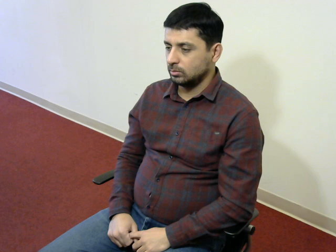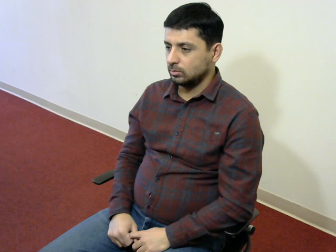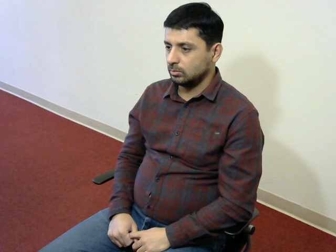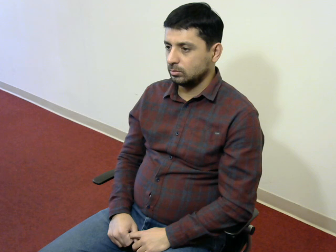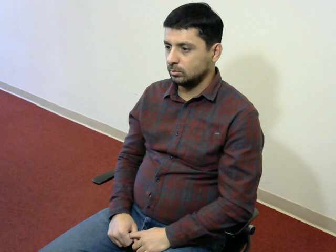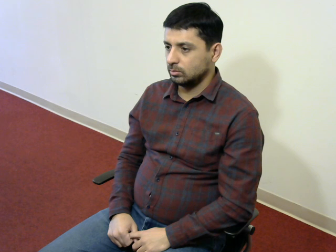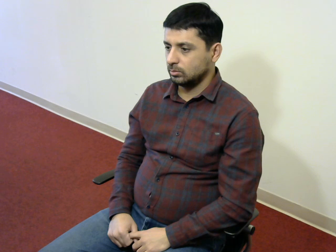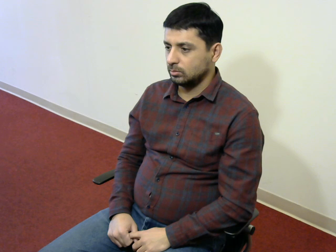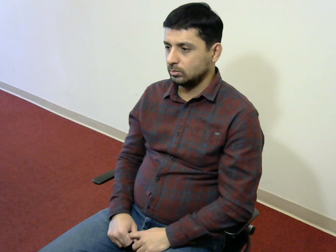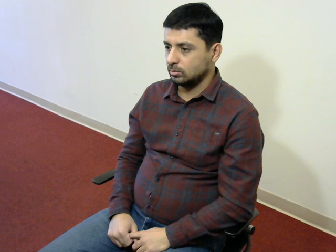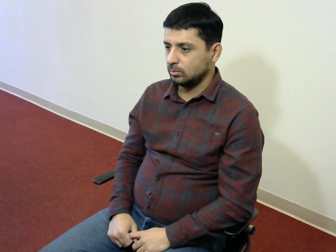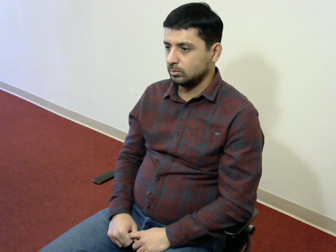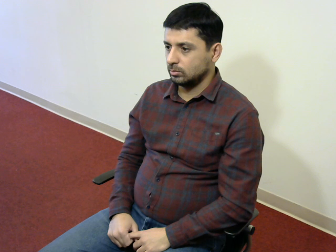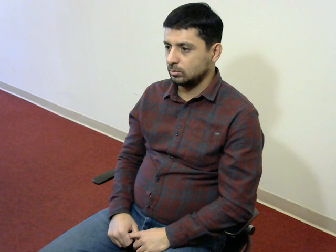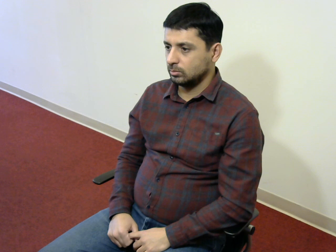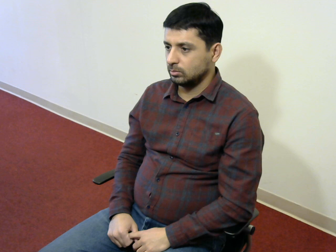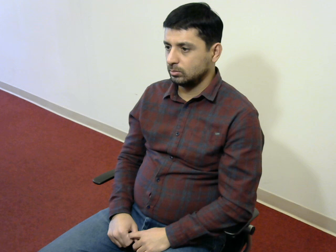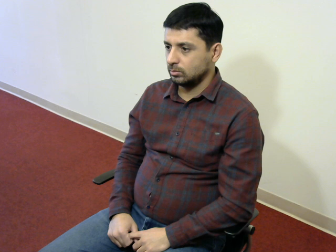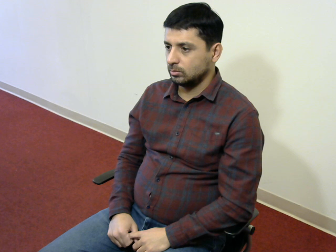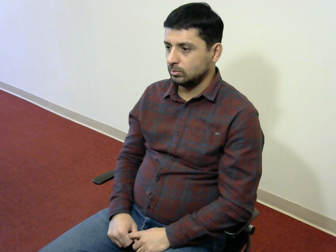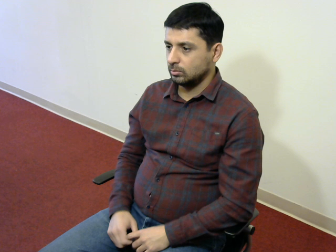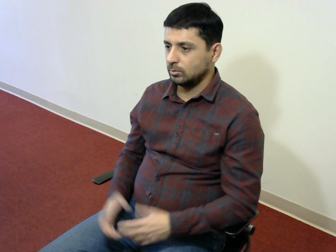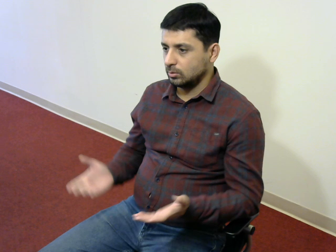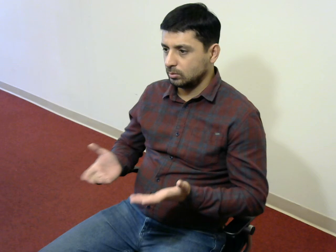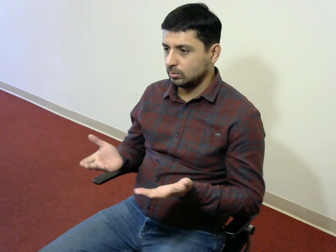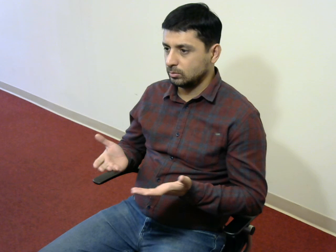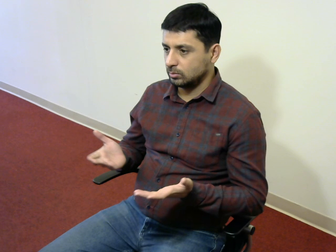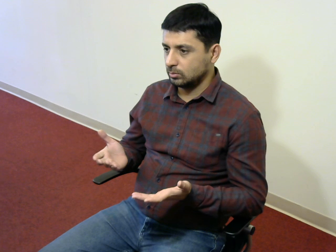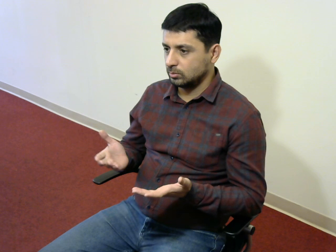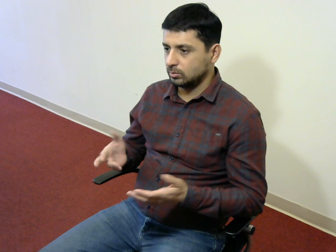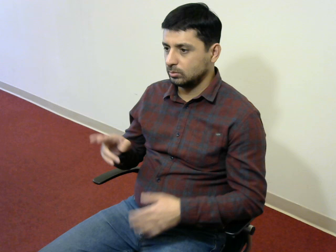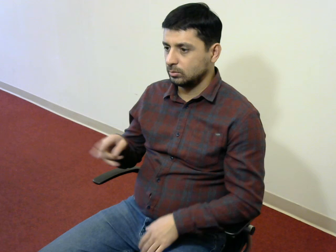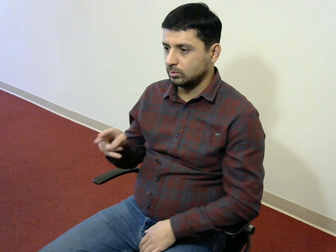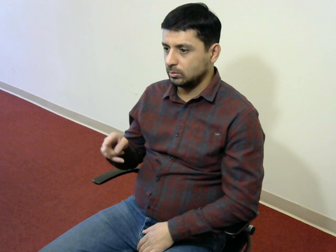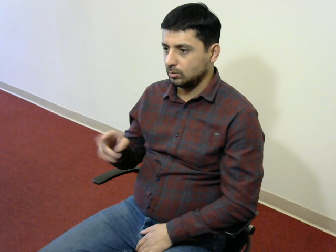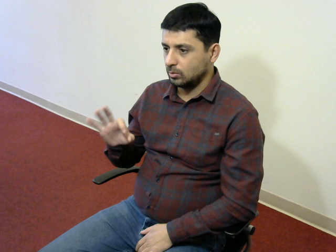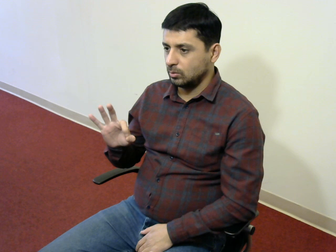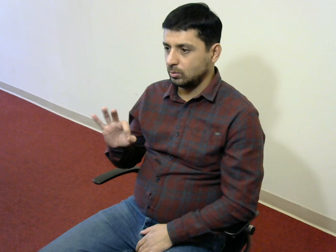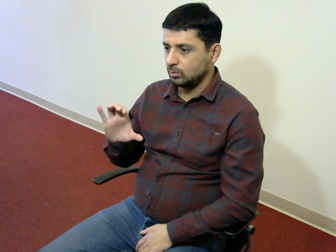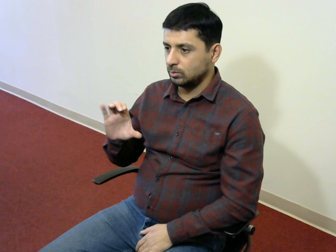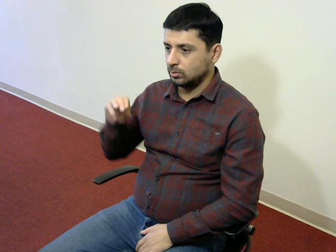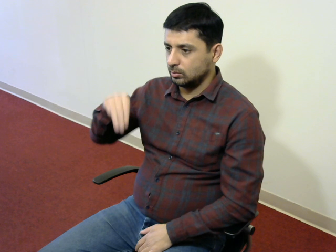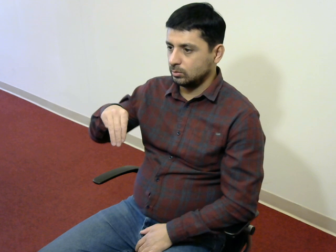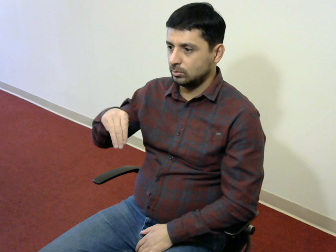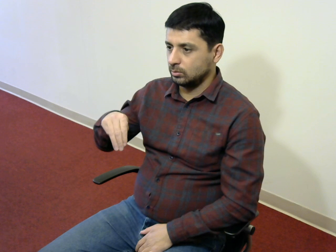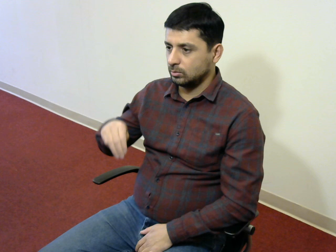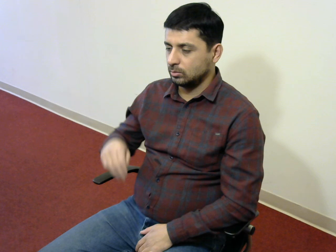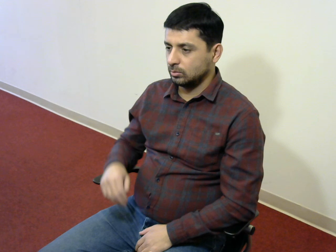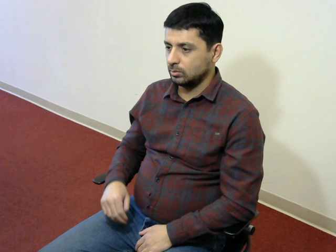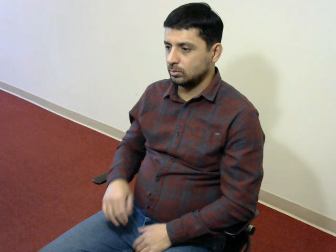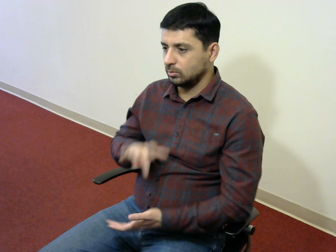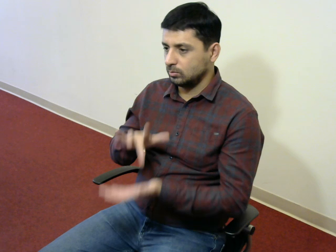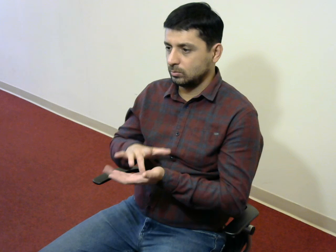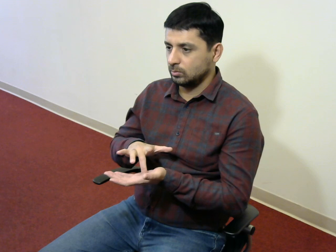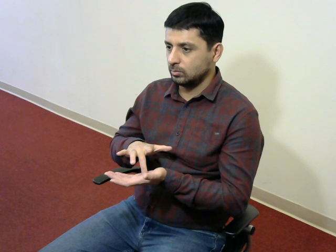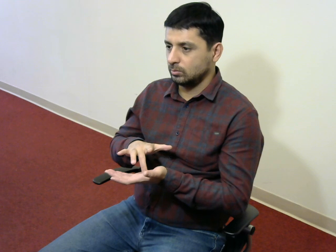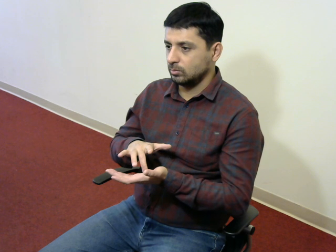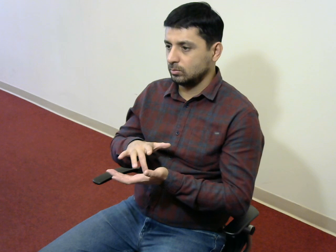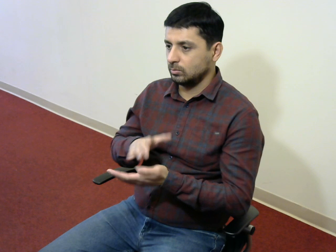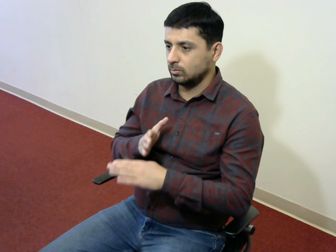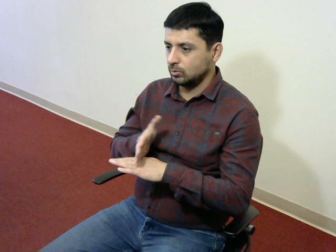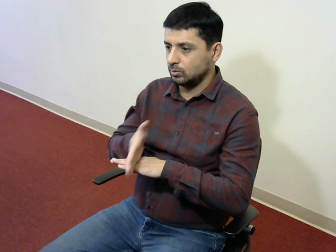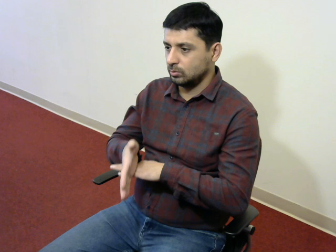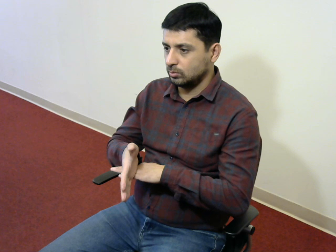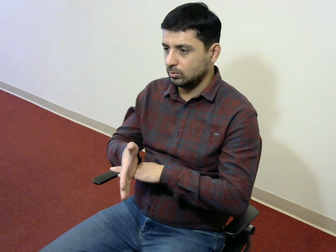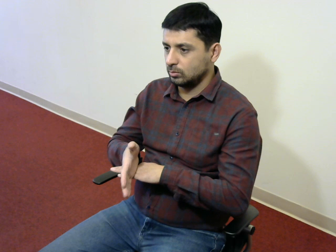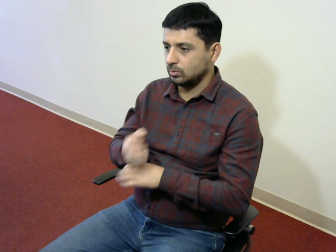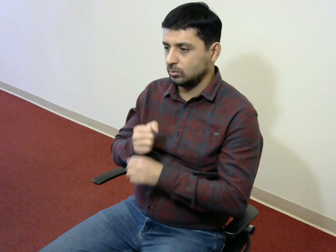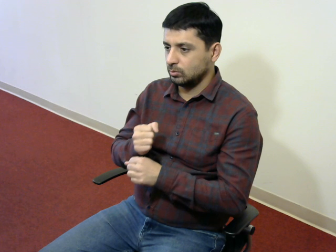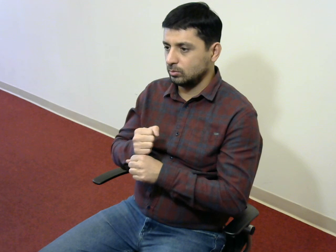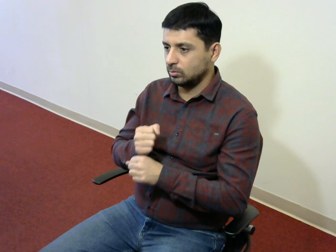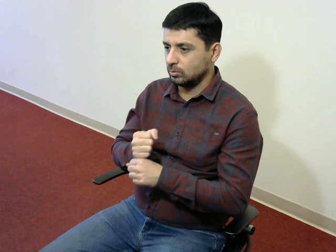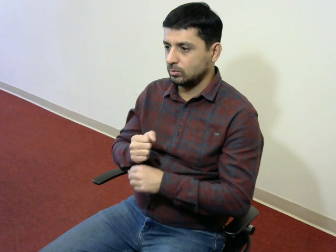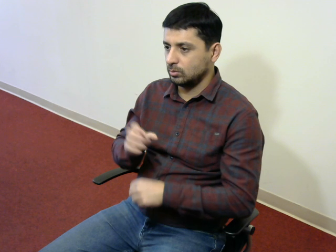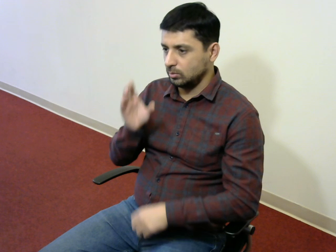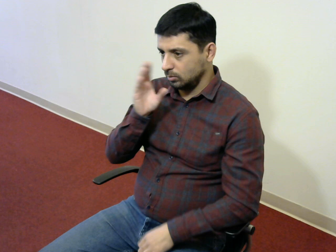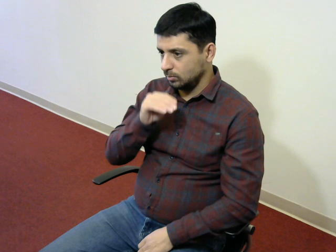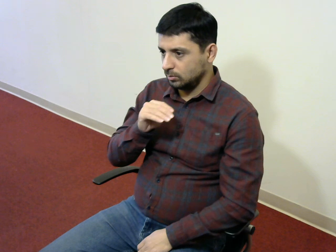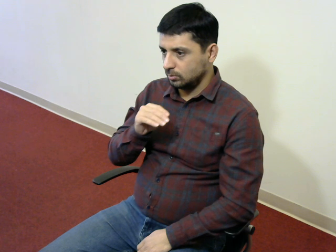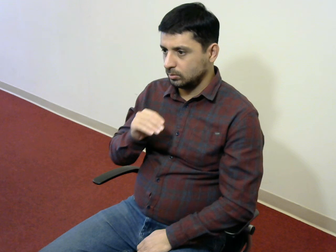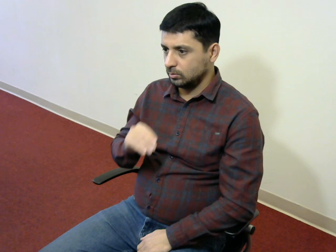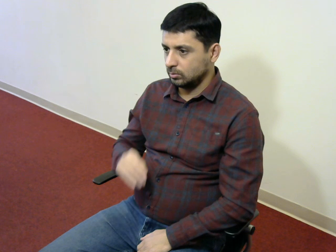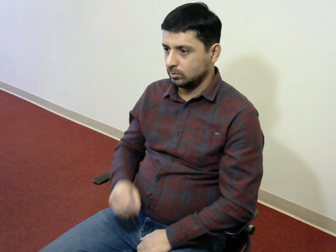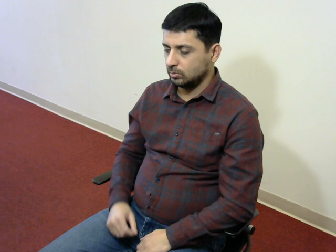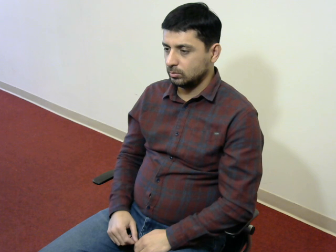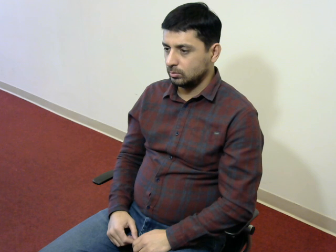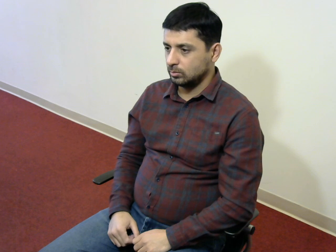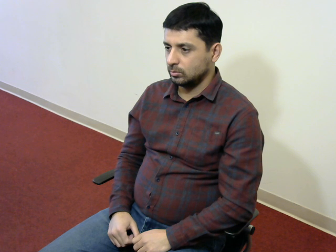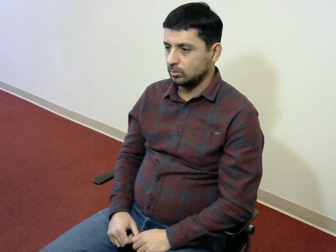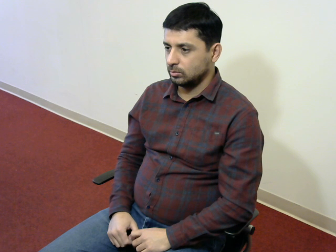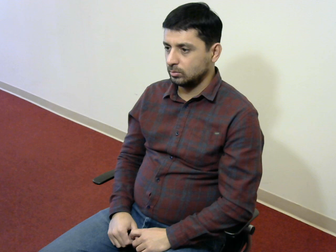Hansı DOST Mərkəzlərinə müraciət edə bilərəm?